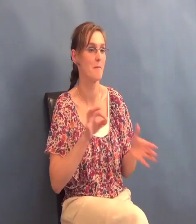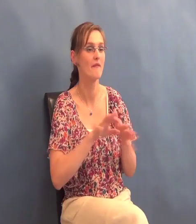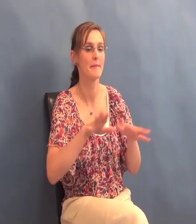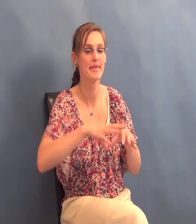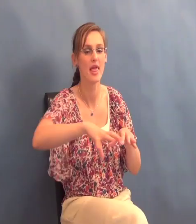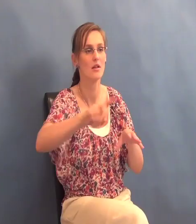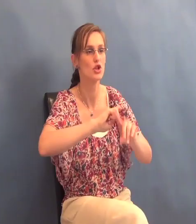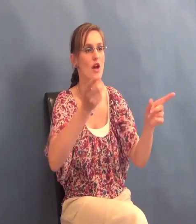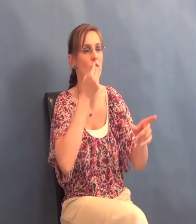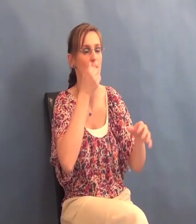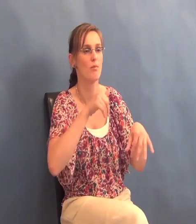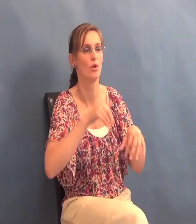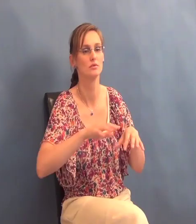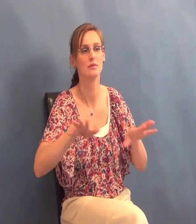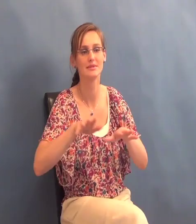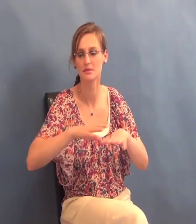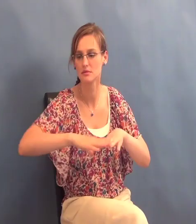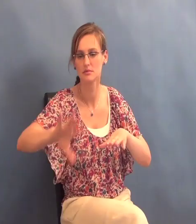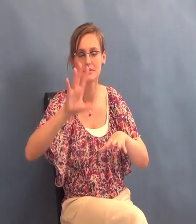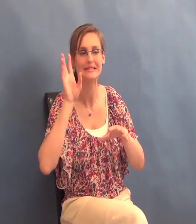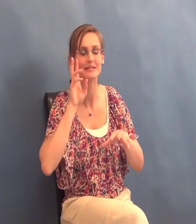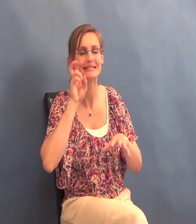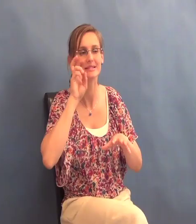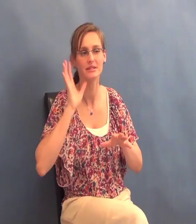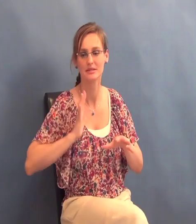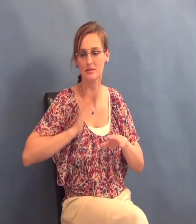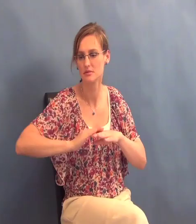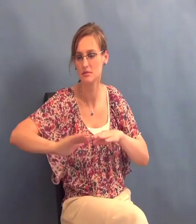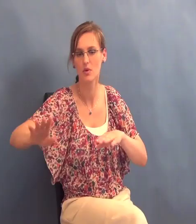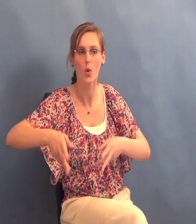Pewnie to dotyczy miejsca, gdzie nie wolno jeść, bo może to jest miejsce luksusowe, eleganckie.